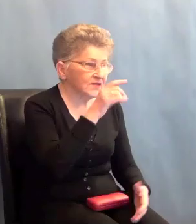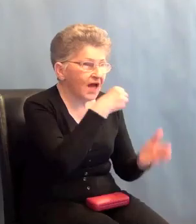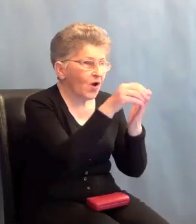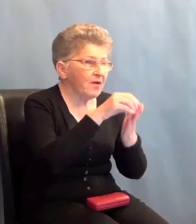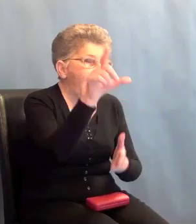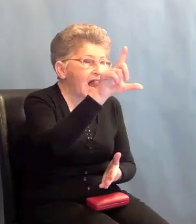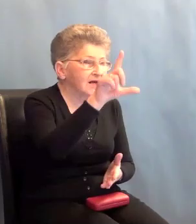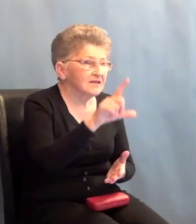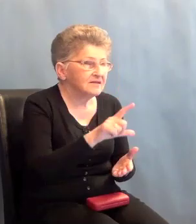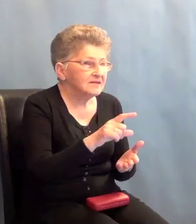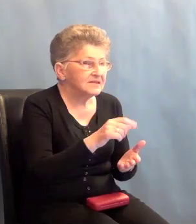Zakupy w Lidlu.